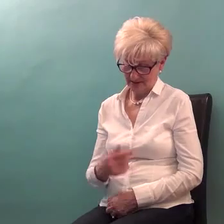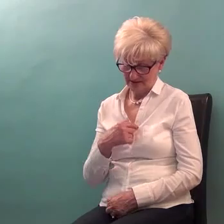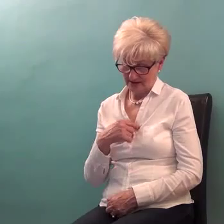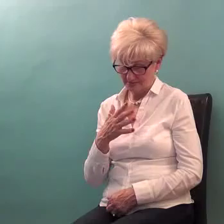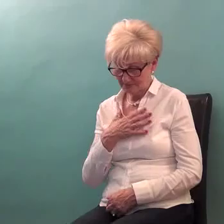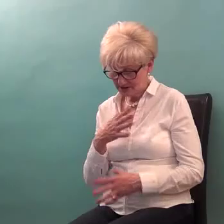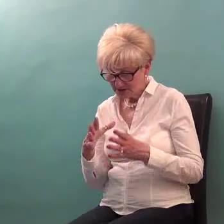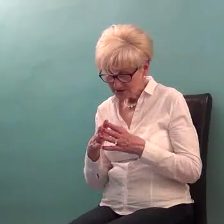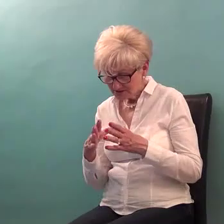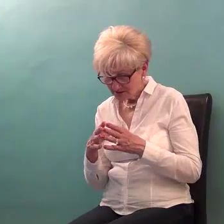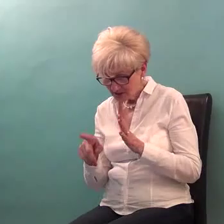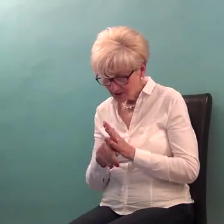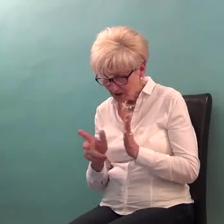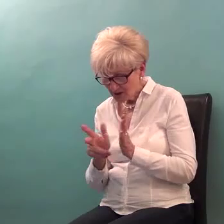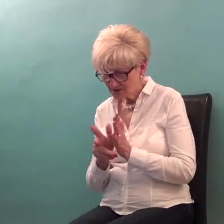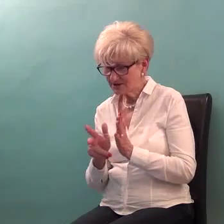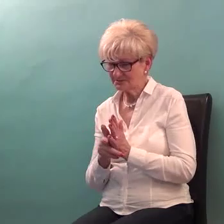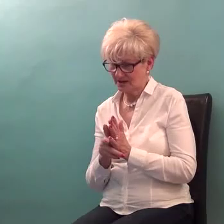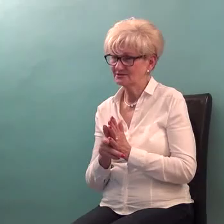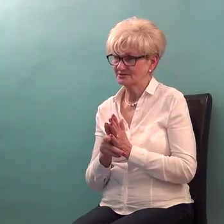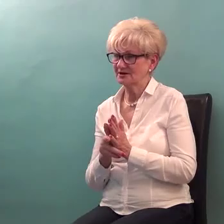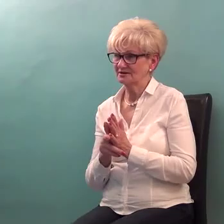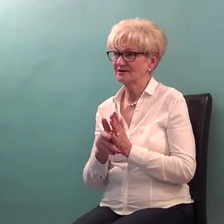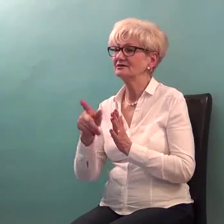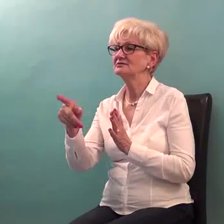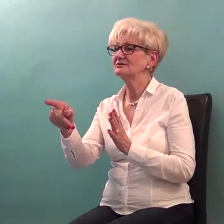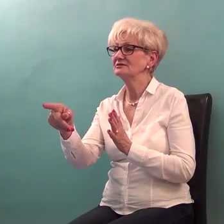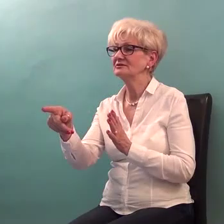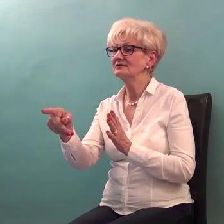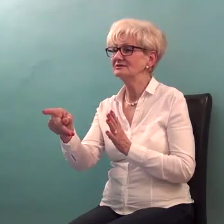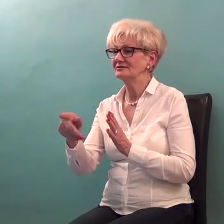Ja mam od dziesiątej do osiemnastej, a ty?